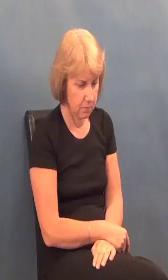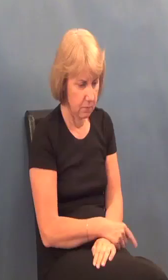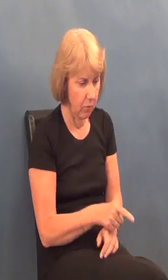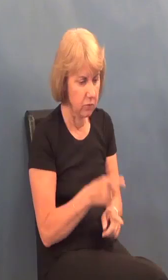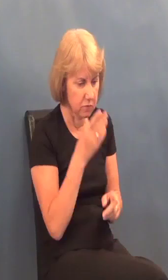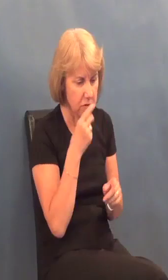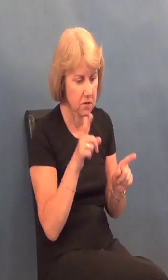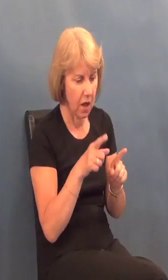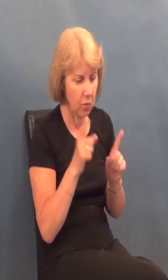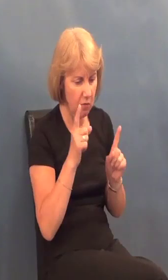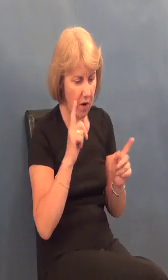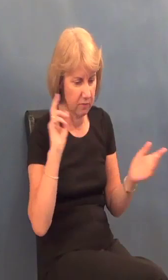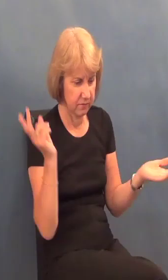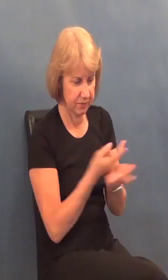Ten znak pokazuje: "uwaga na upadki."